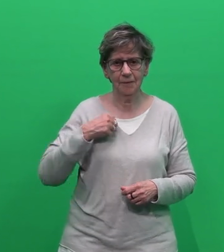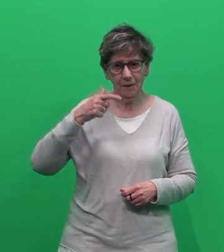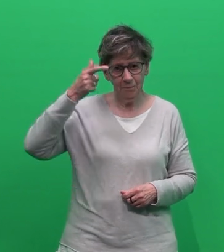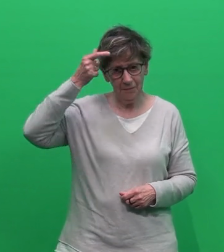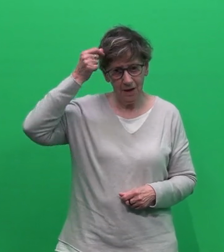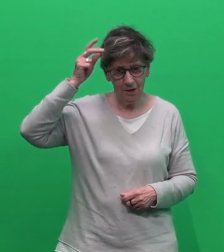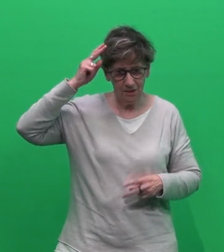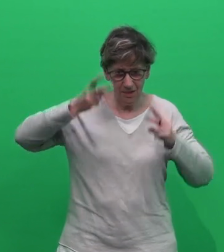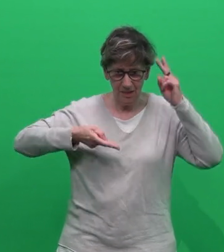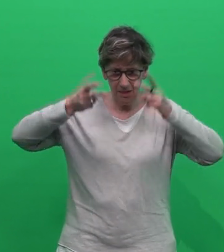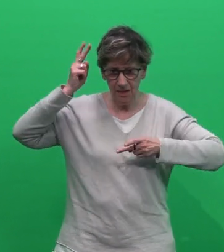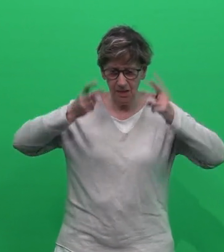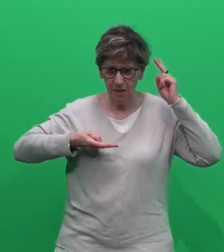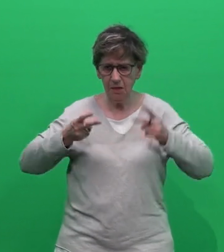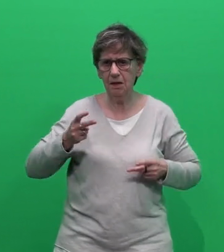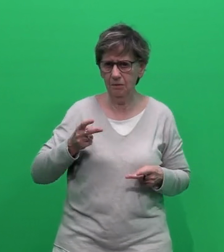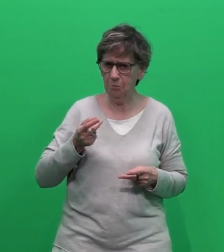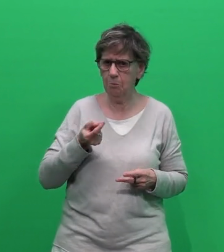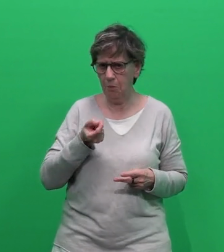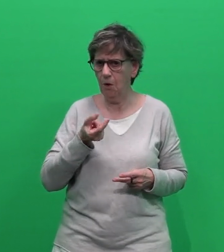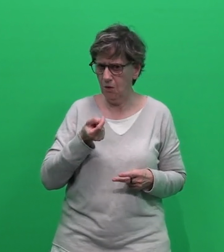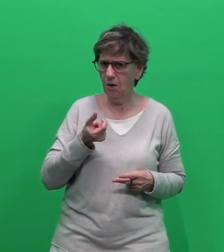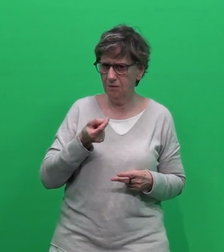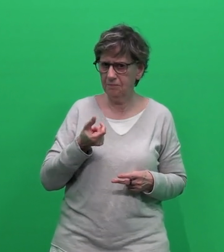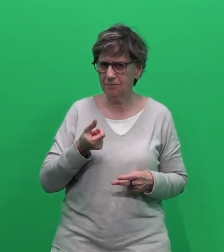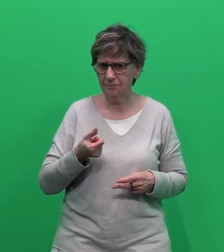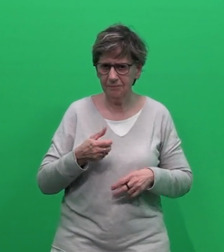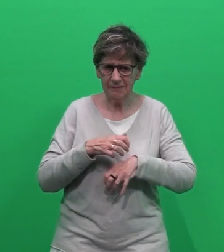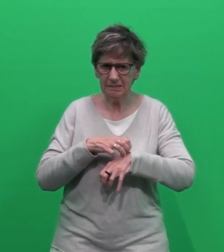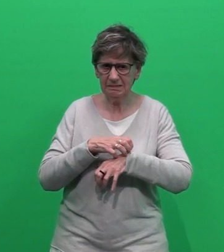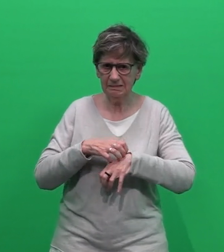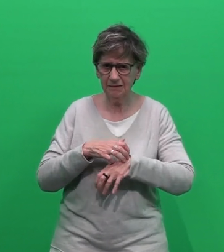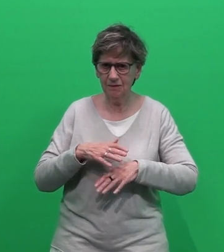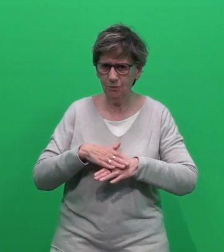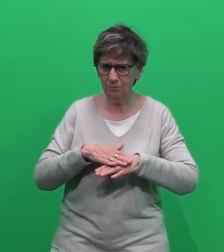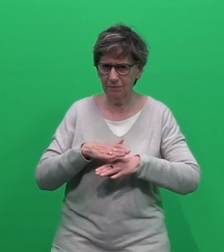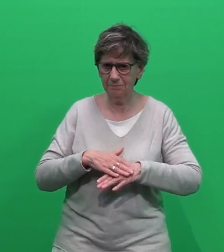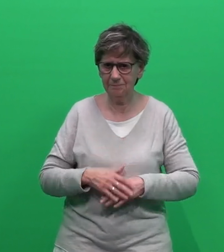Em cauen una mica els cabells, és per la picor que sento a la mà.